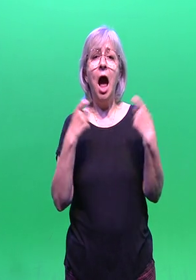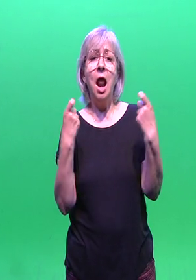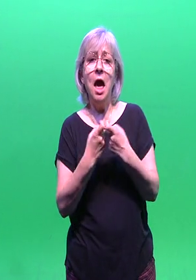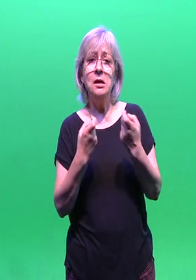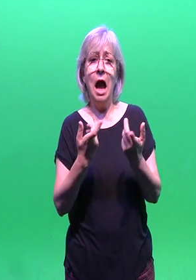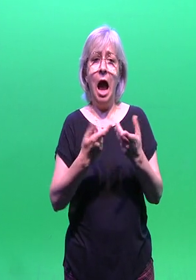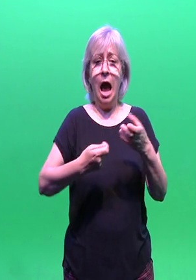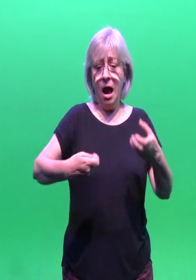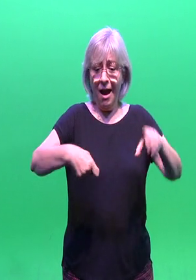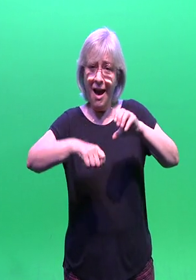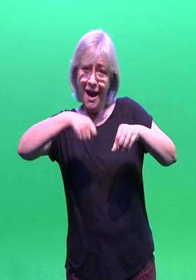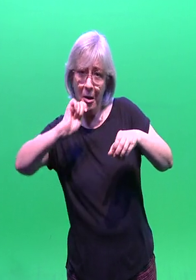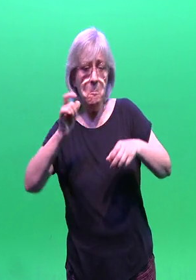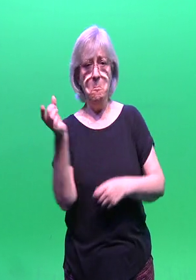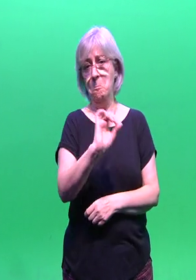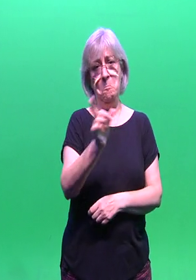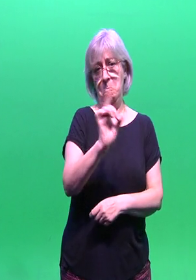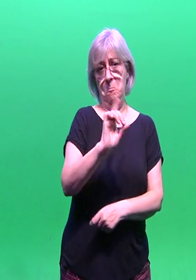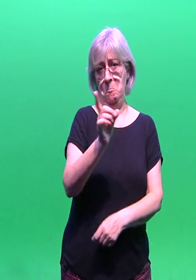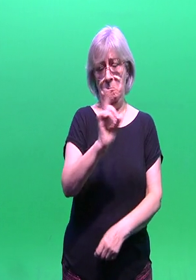No tinc al·lèrgia a cap xarop.